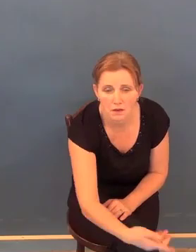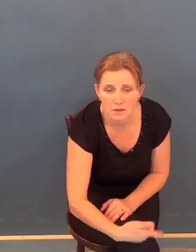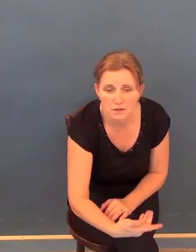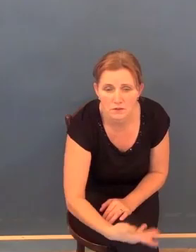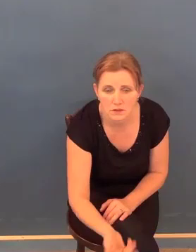Dlaczego?